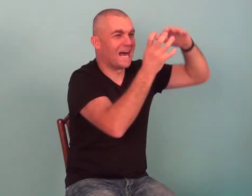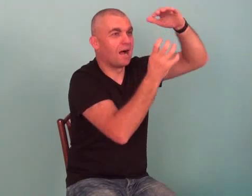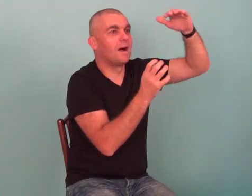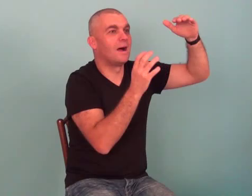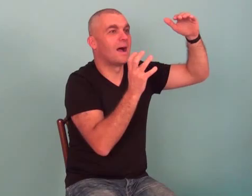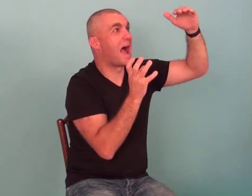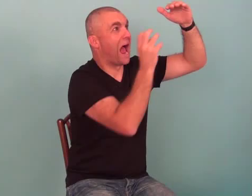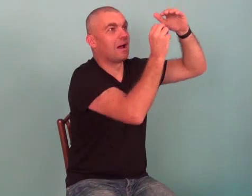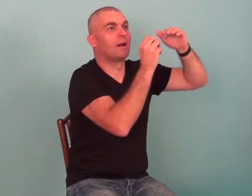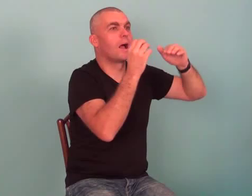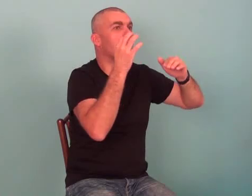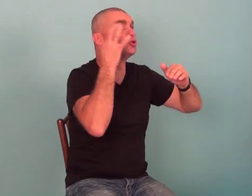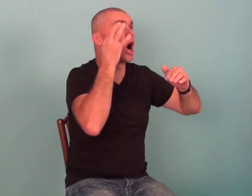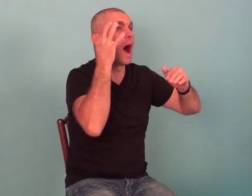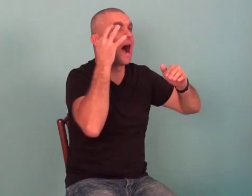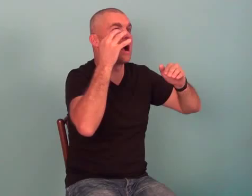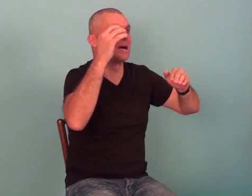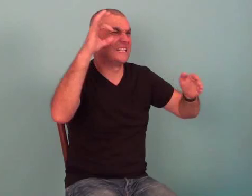Pies próbuje go ugryźć i pszczoły go atakują.